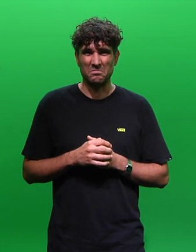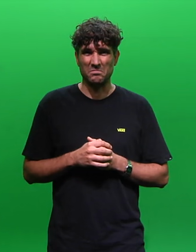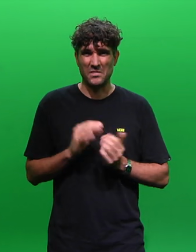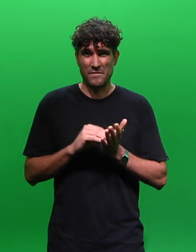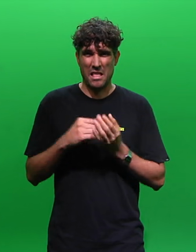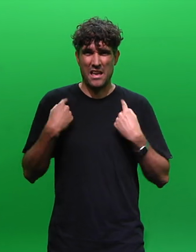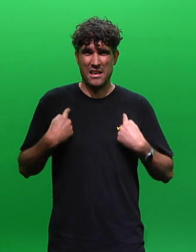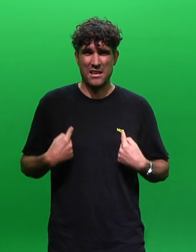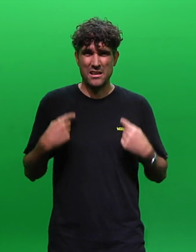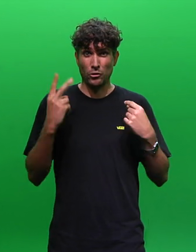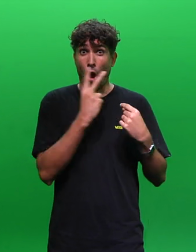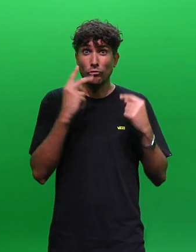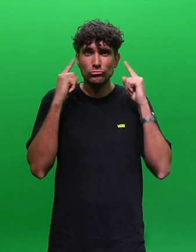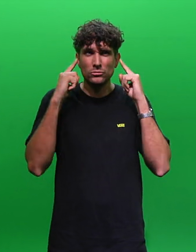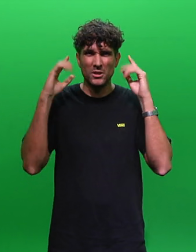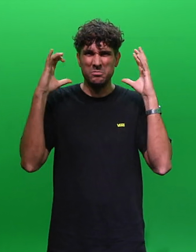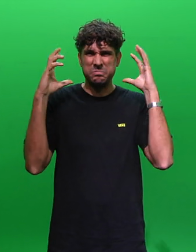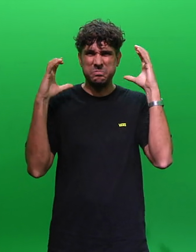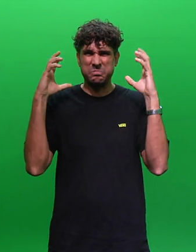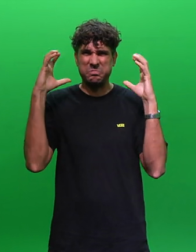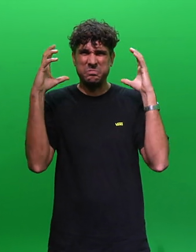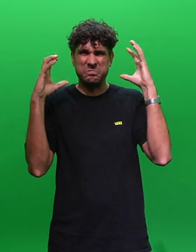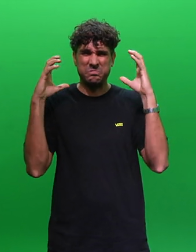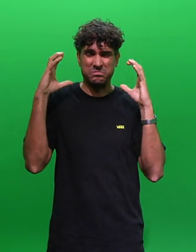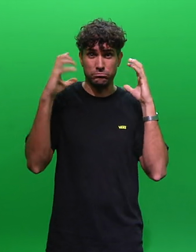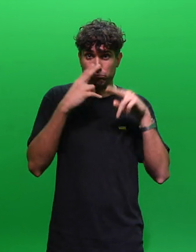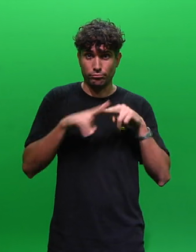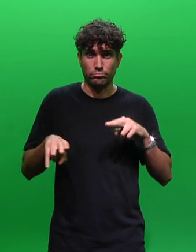De vegades sento sorolls a les dues orelles, és molt estrany.